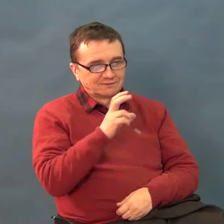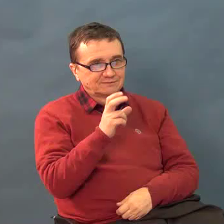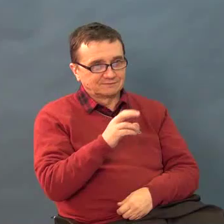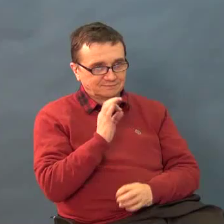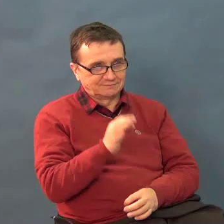W czwartek.